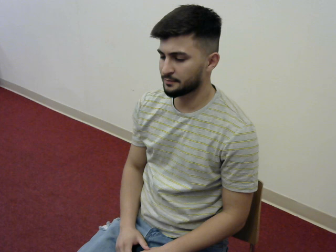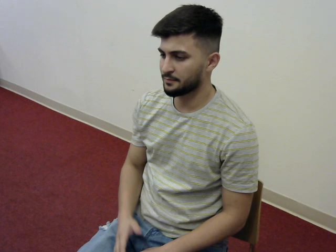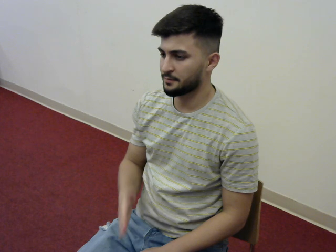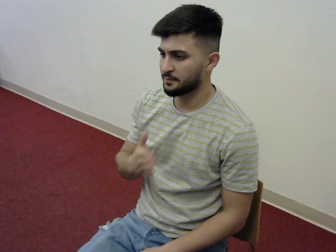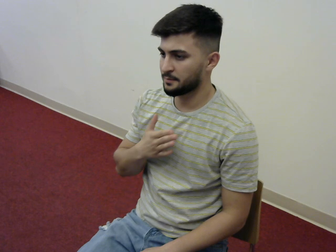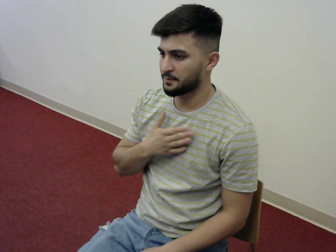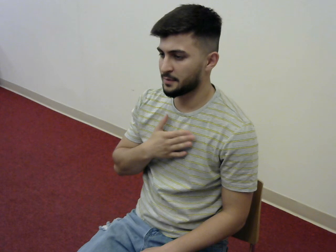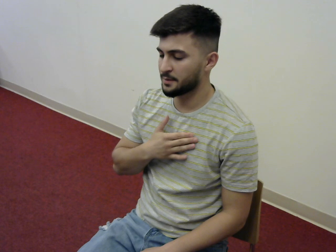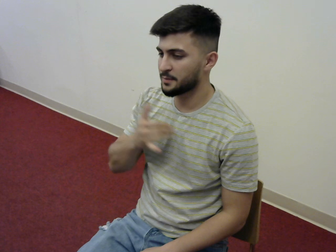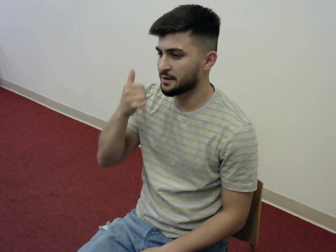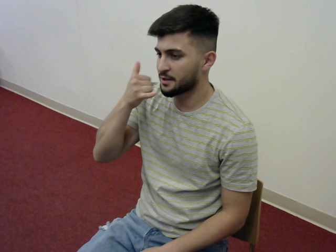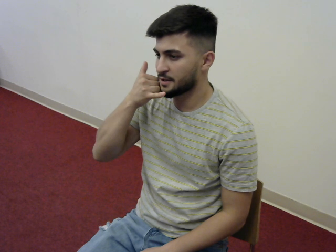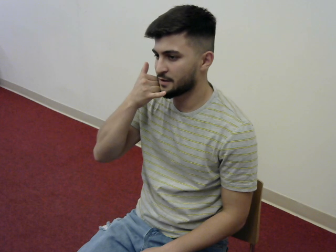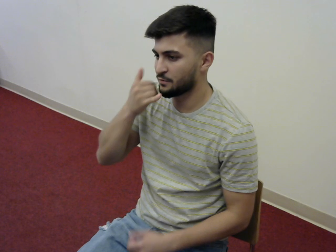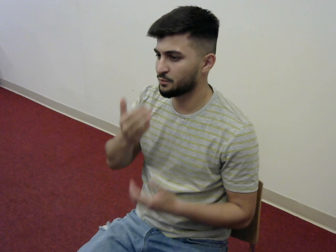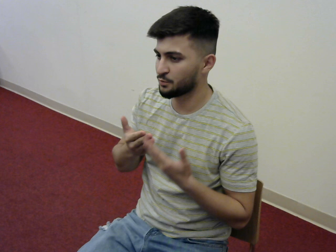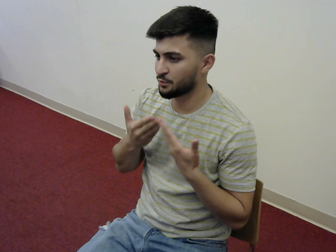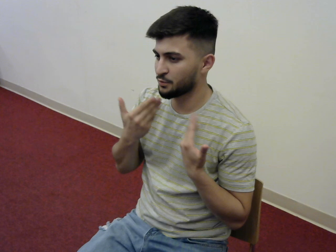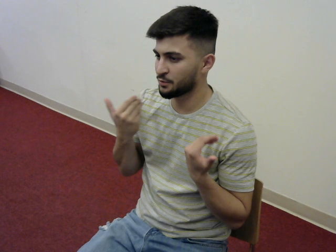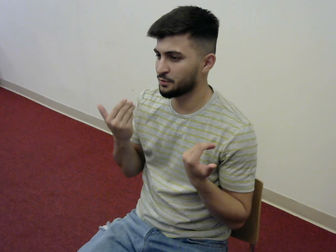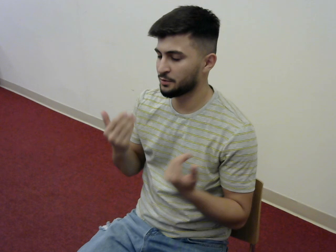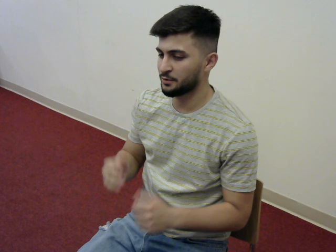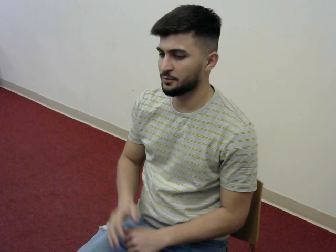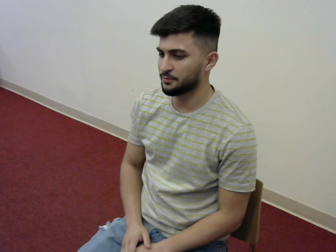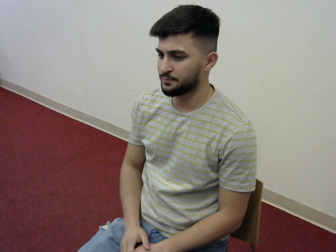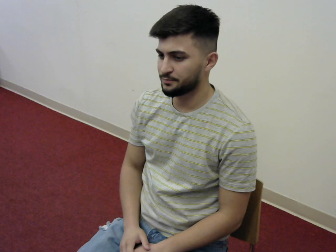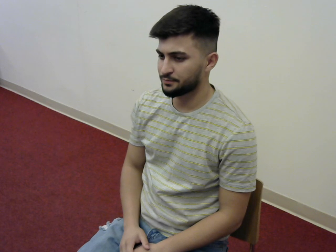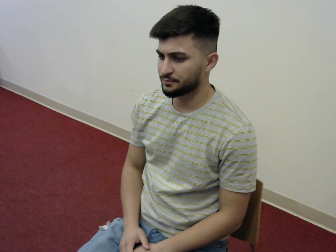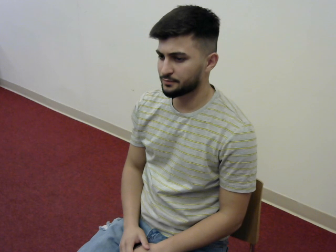Mənim telefonum yoxdur